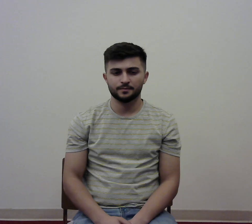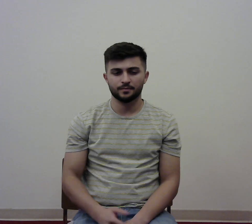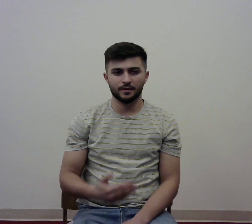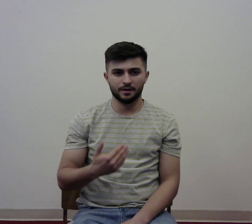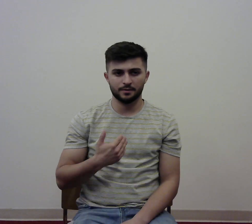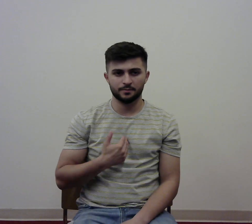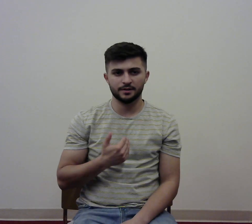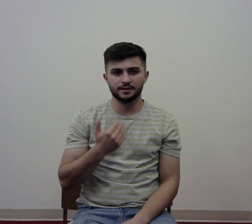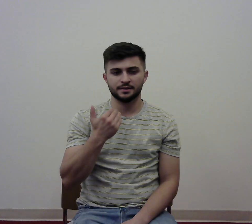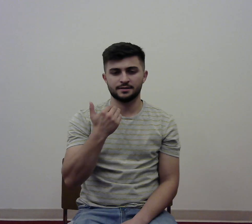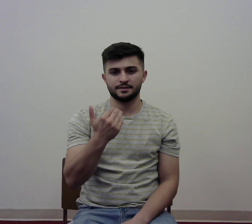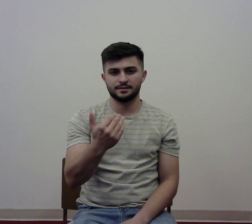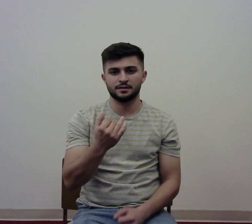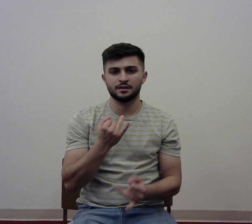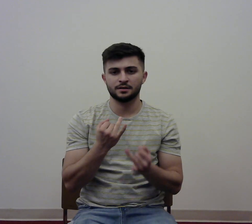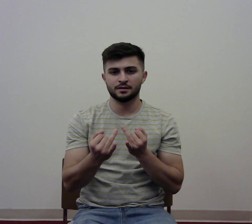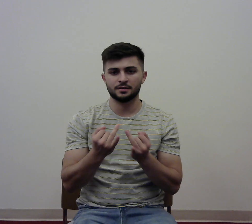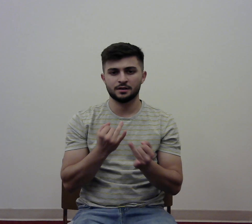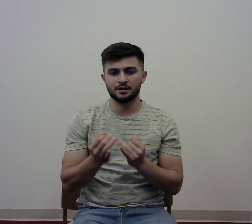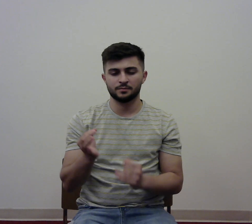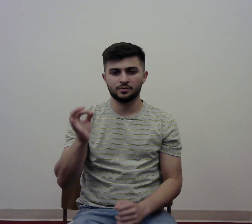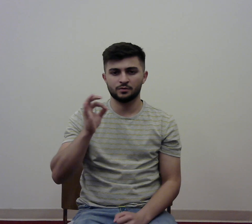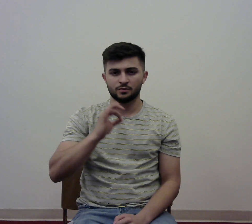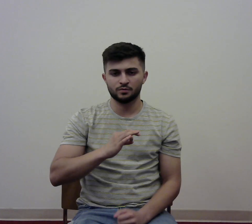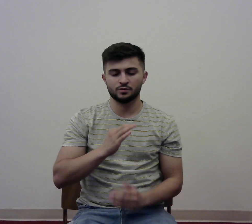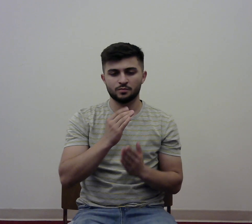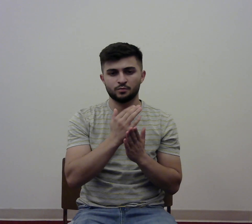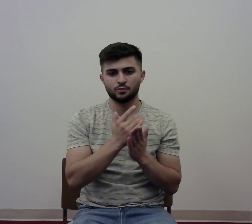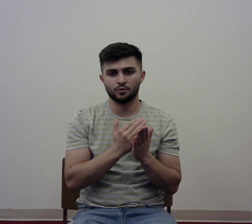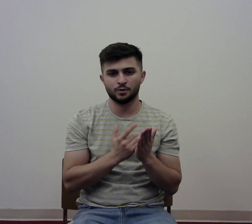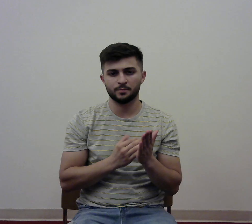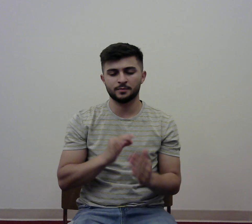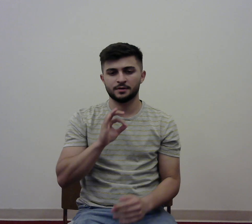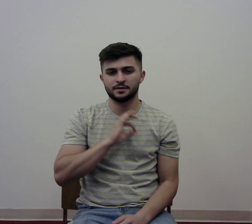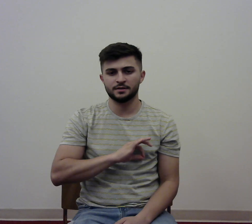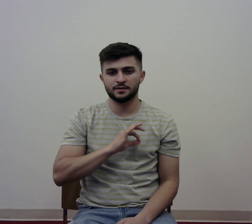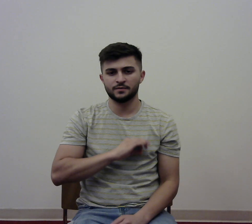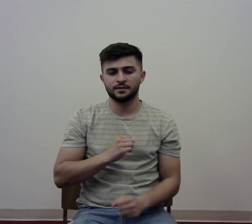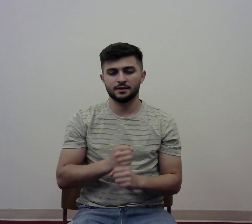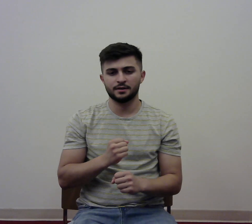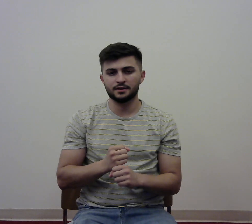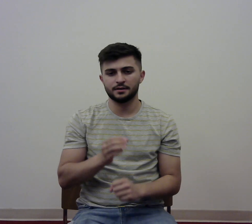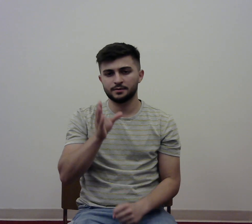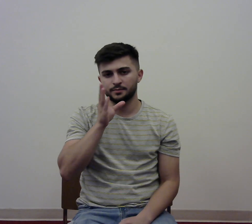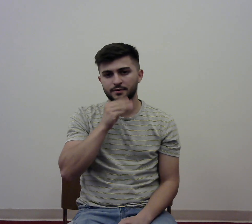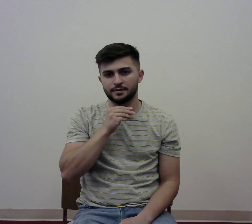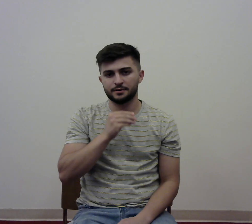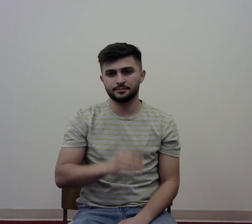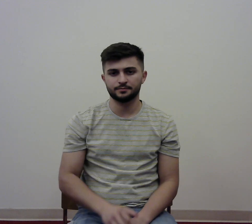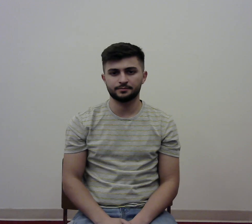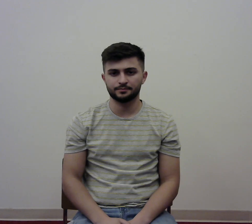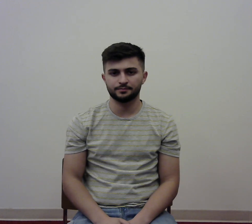Mən sizinlə danışmaq üçün proqramdan istifadə edə bilərəm